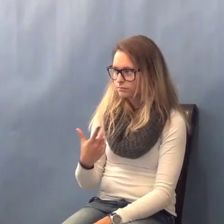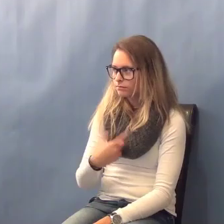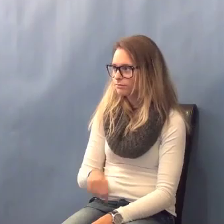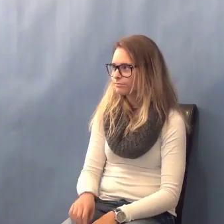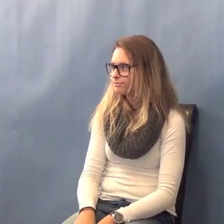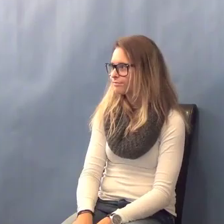Aha.